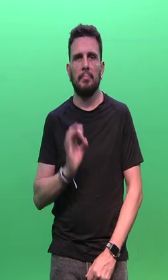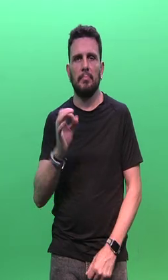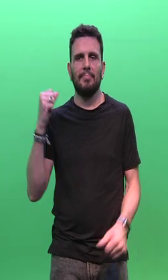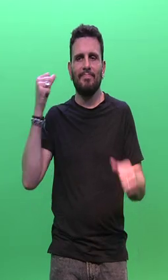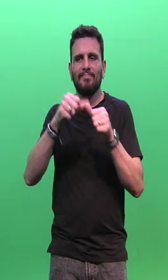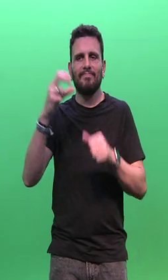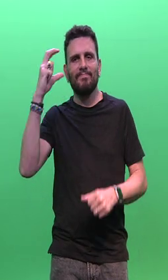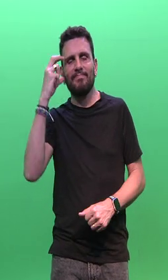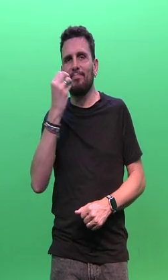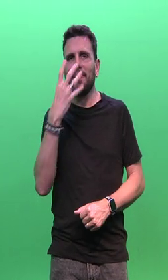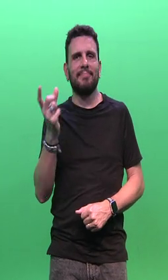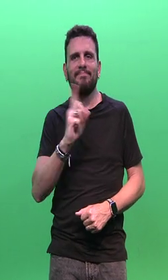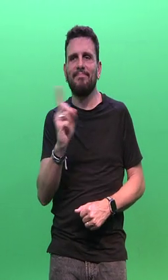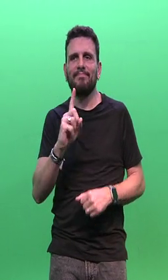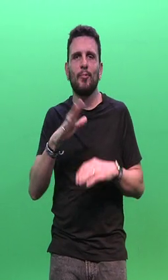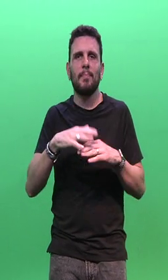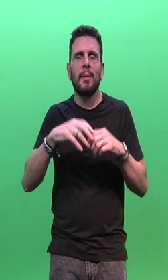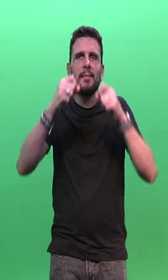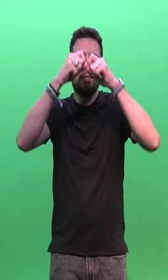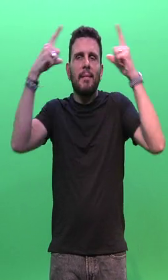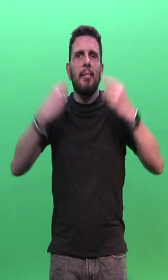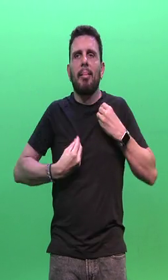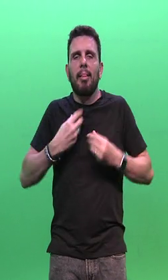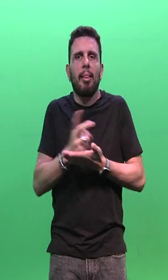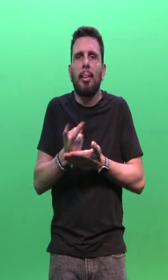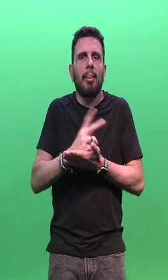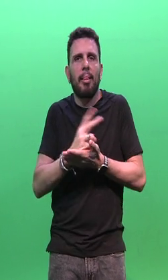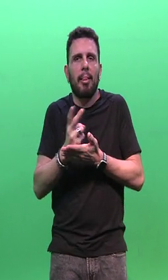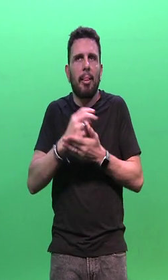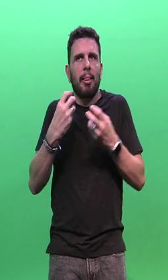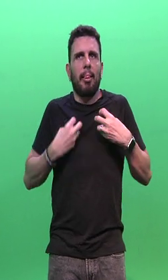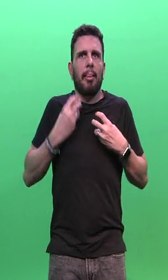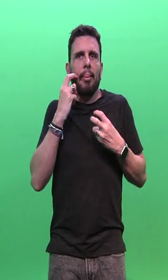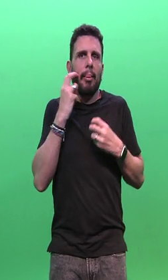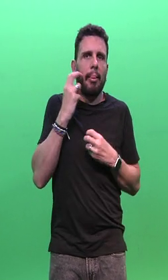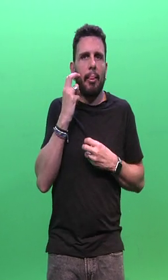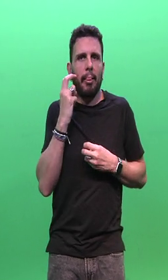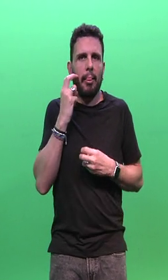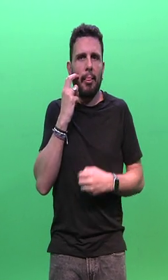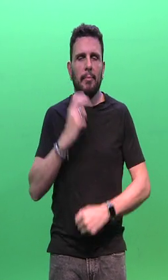Sí, no dormo bé, perquè tinc malsons, estic angoixat i tinc por.